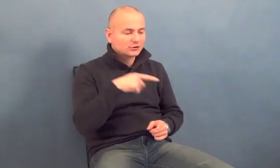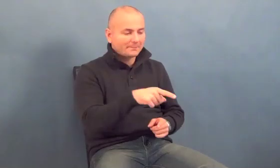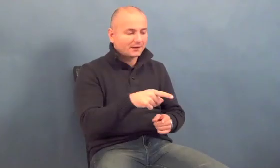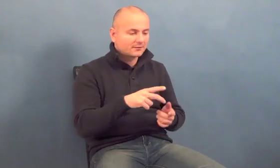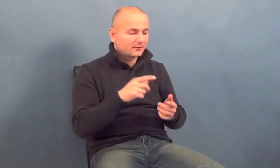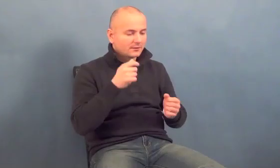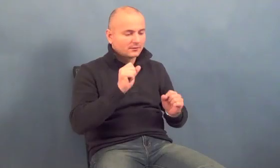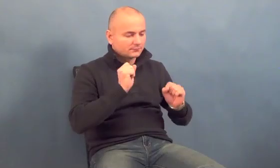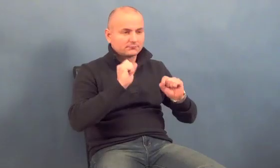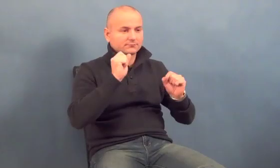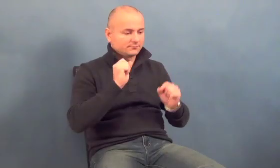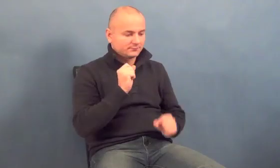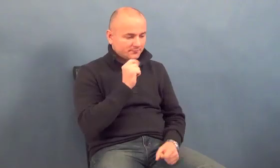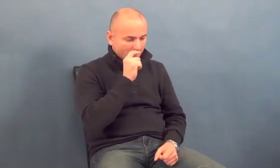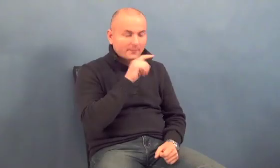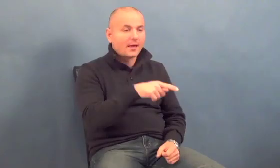To Myszka Miki, która budzi się.